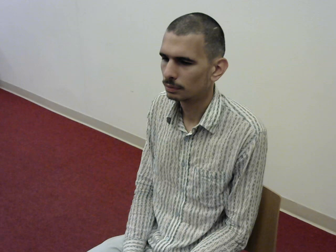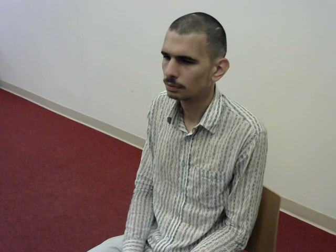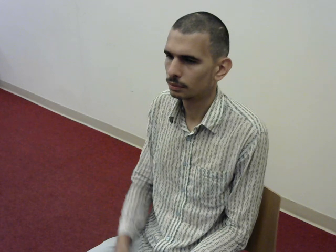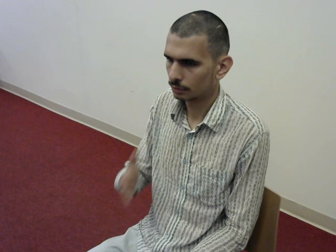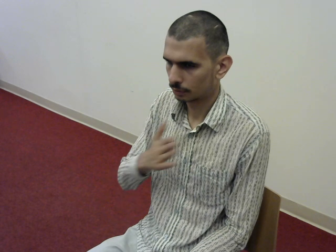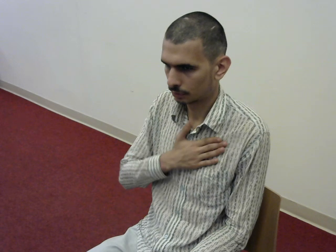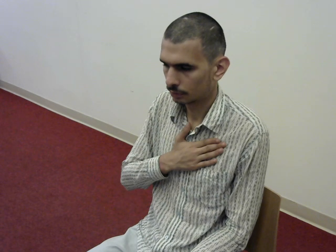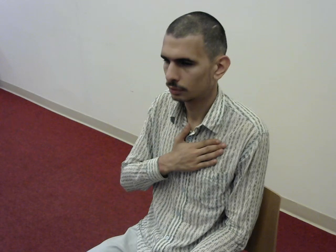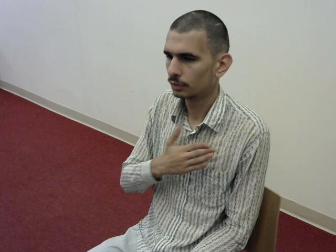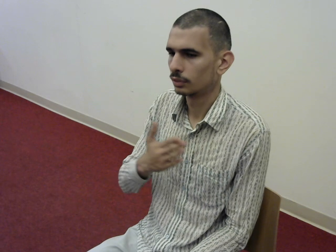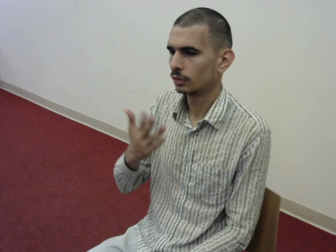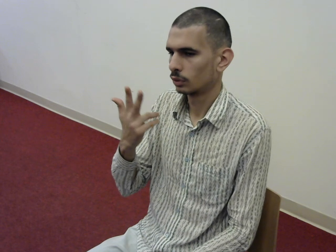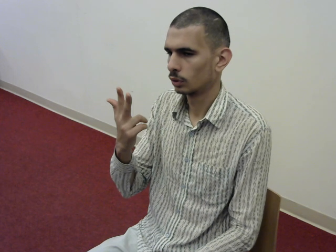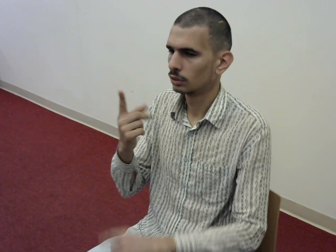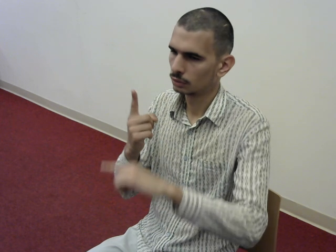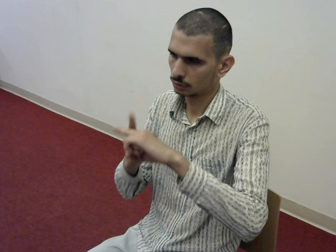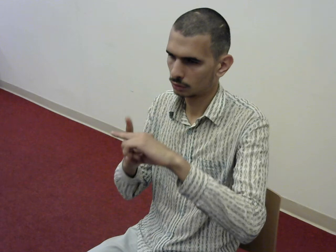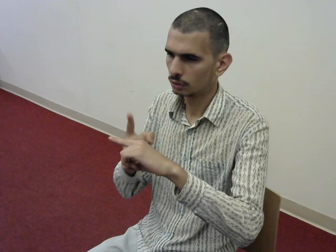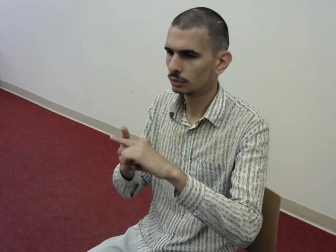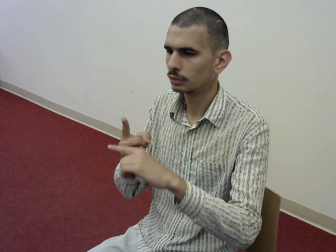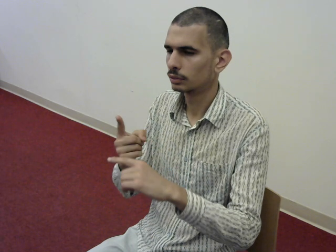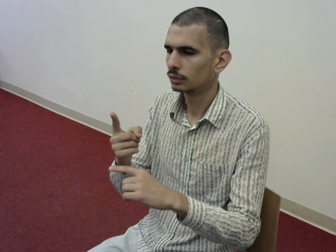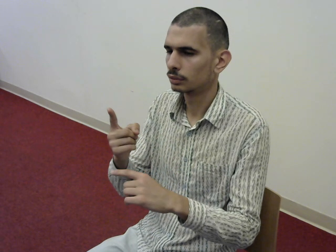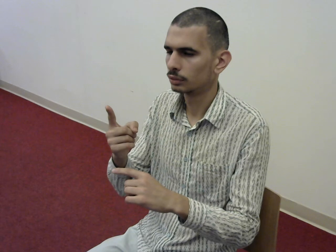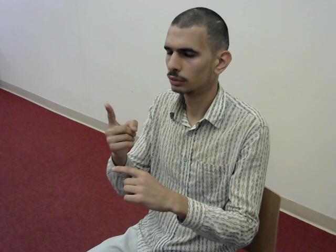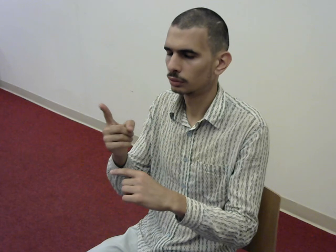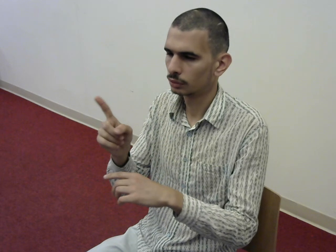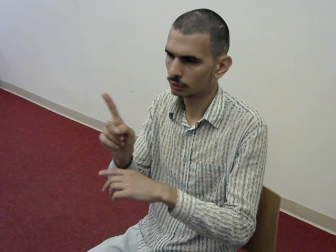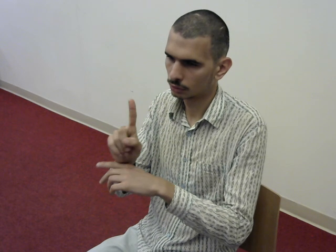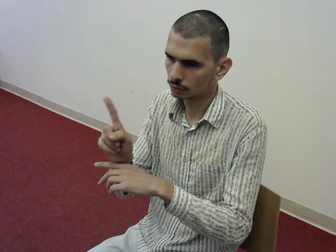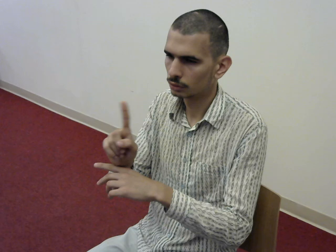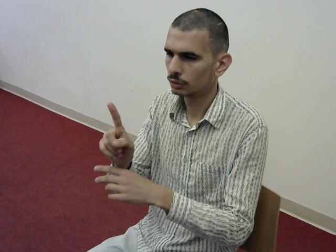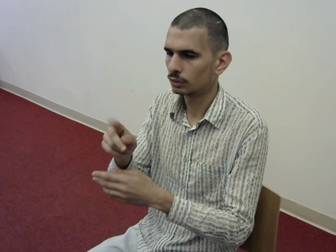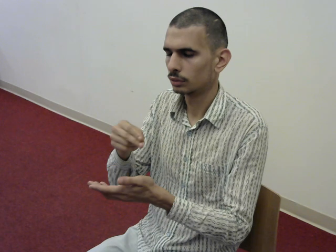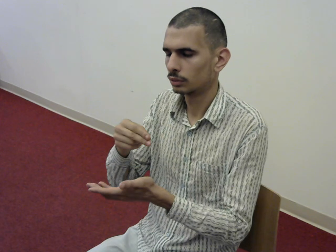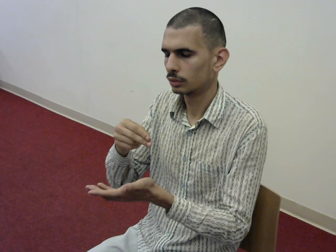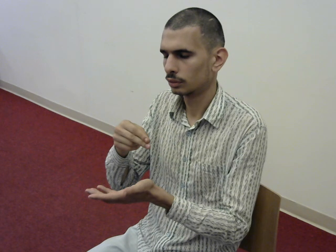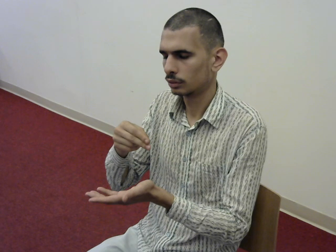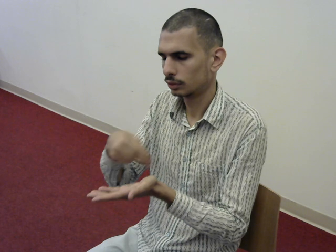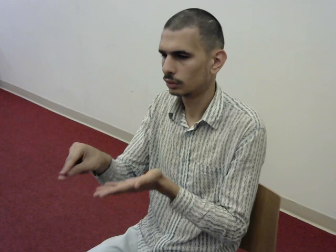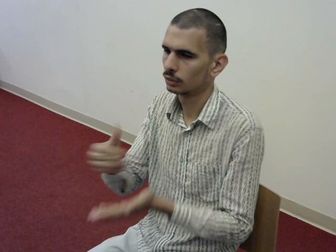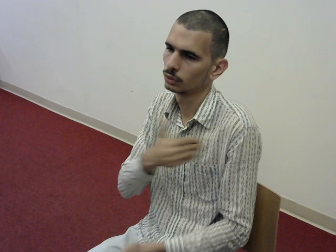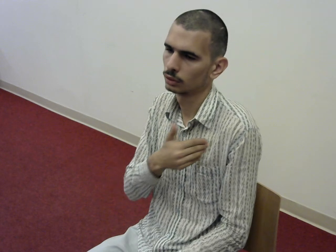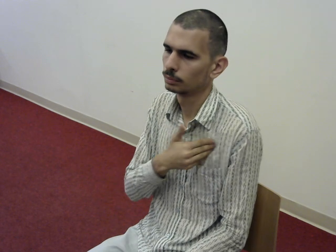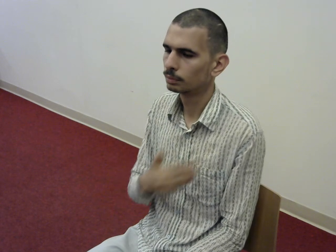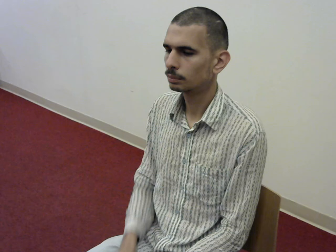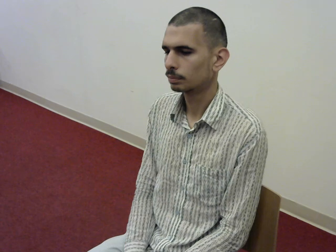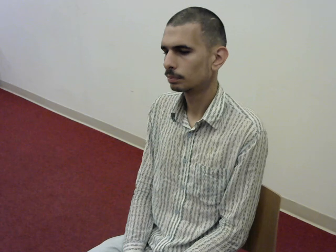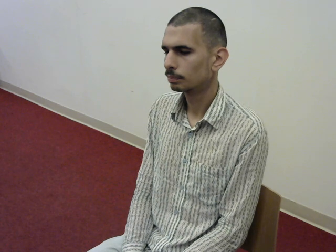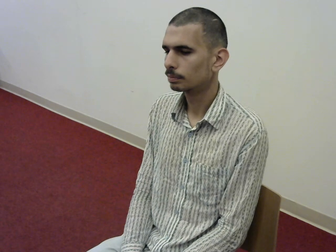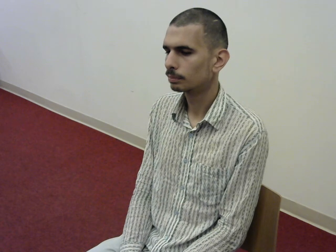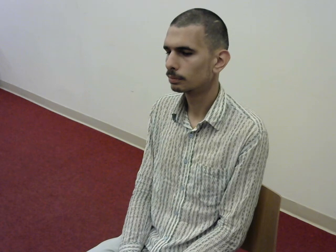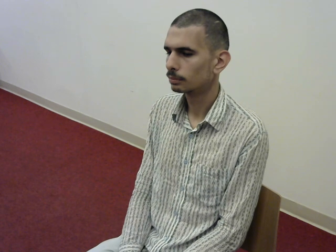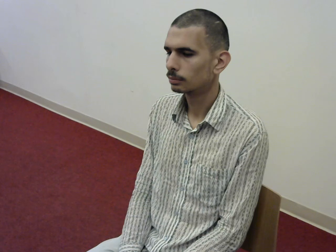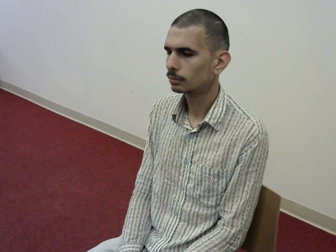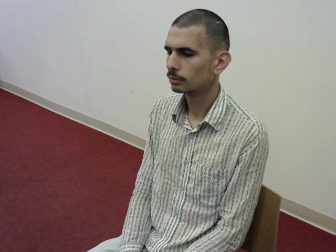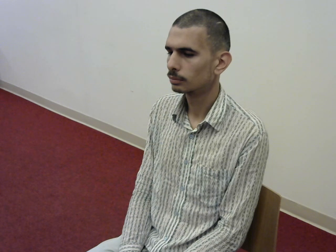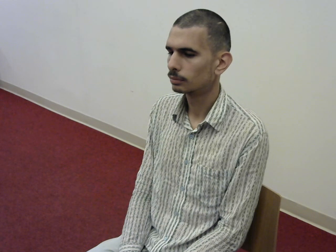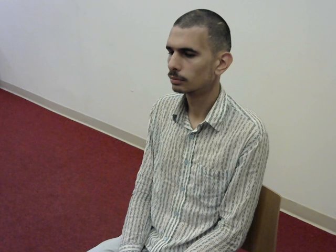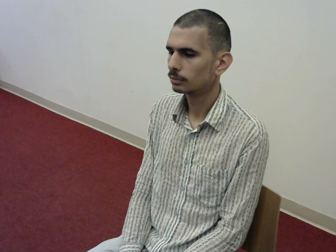Mən 3 ədəd qələm almaq istərdim